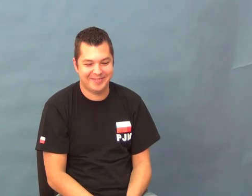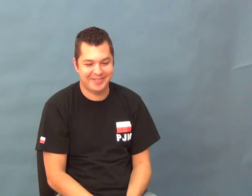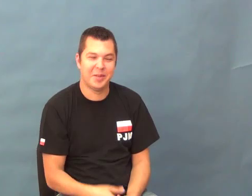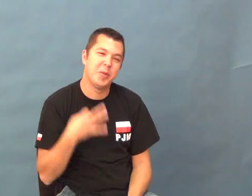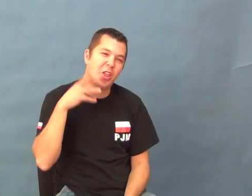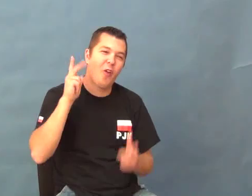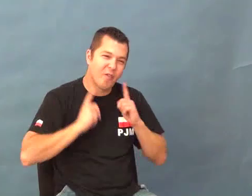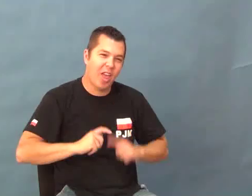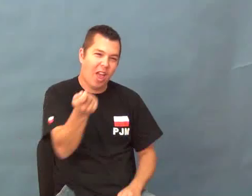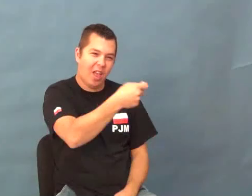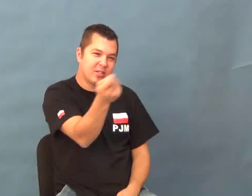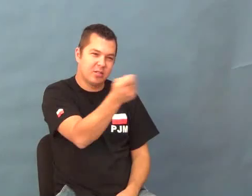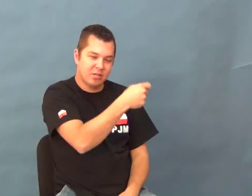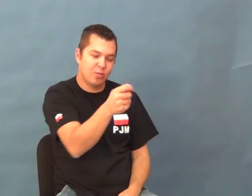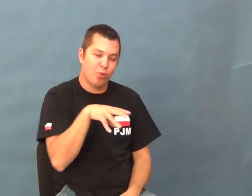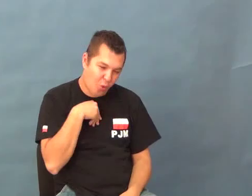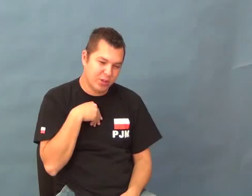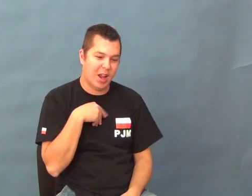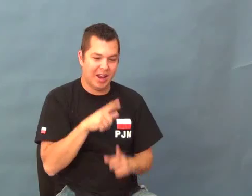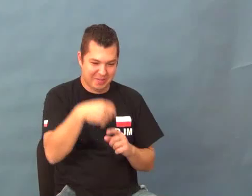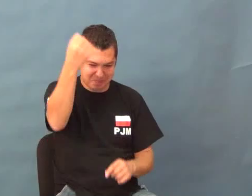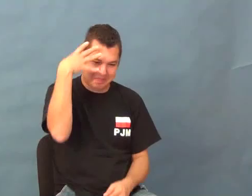Prywatnie, ktoś kto mieszka na wsi, to można wężem ogrodowym umyć, ale prysznicem?